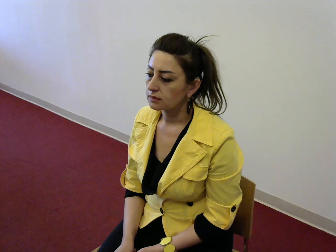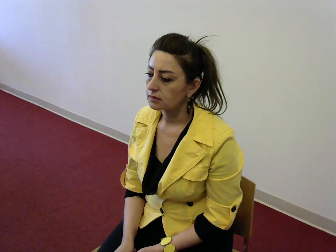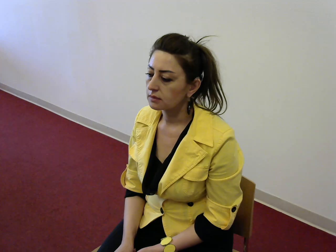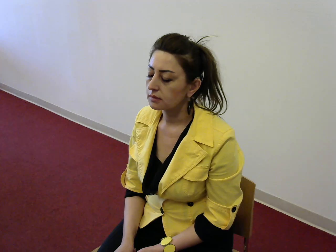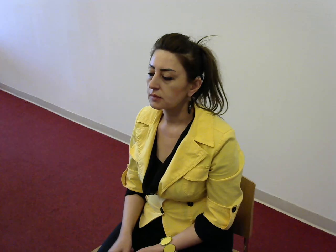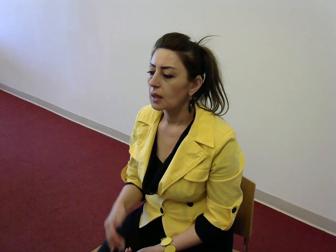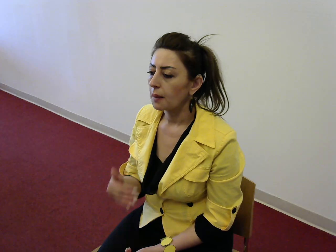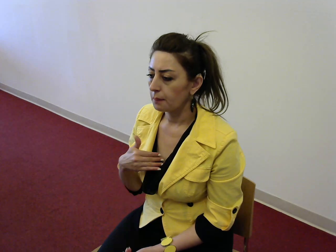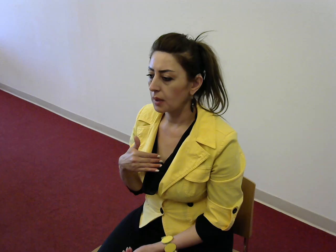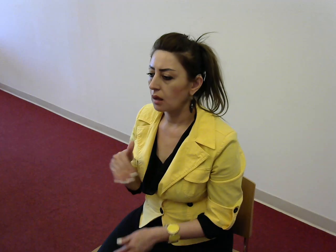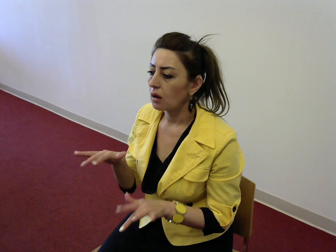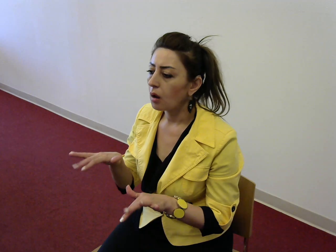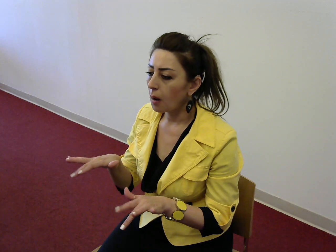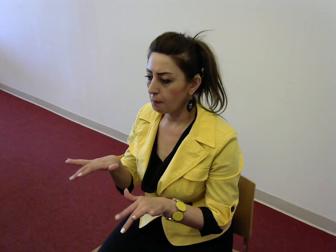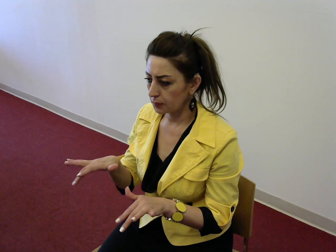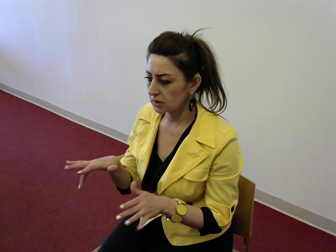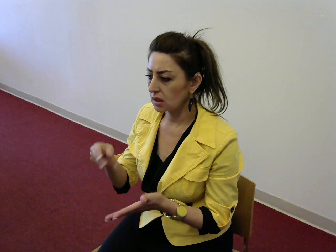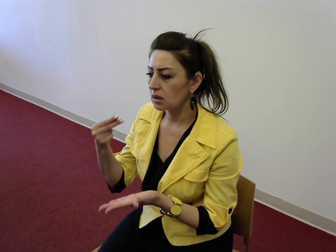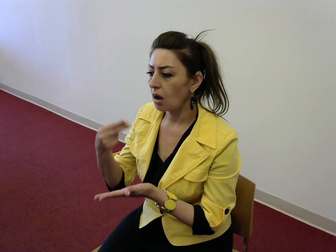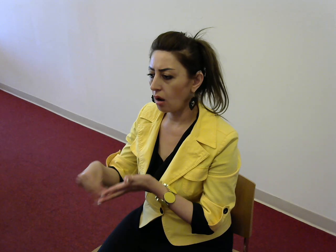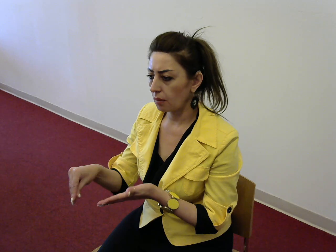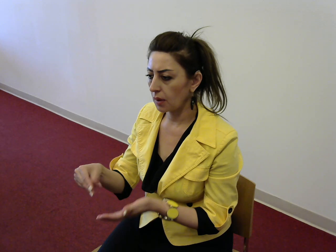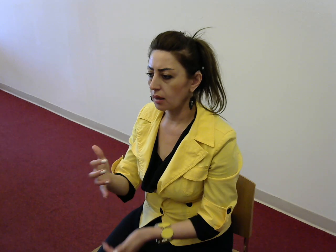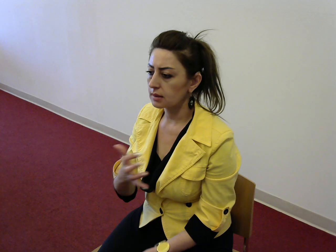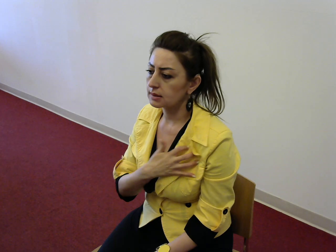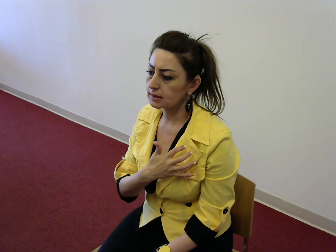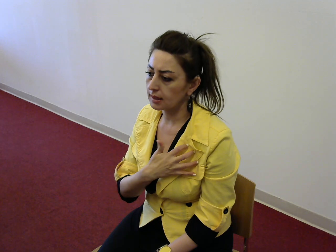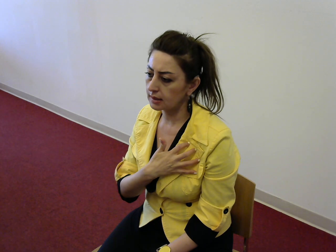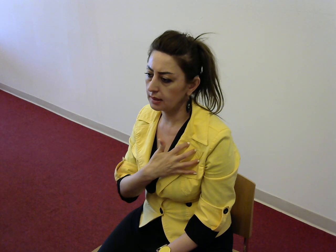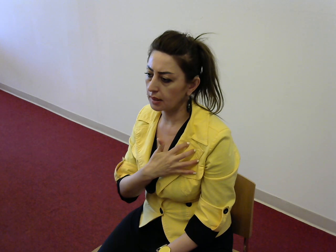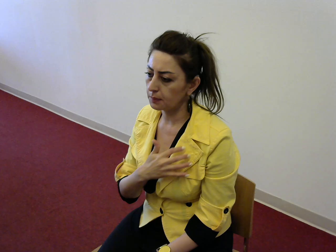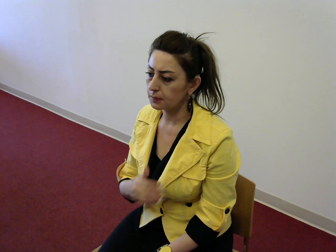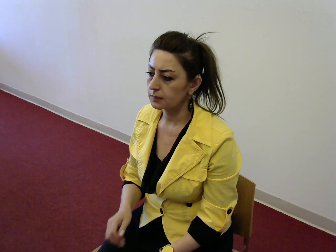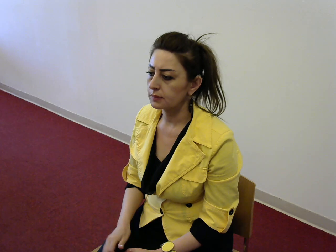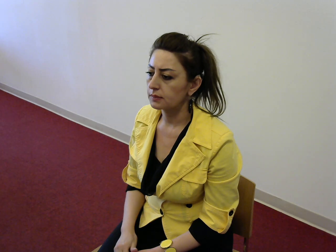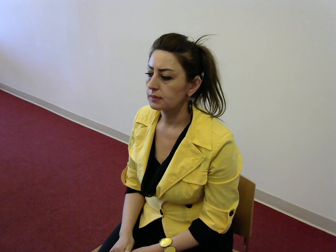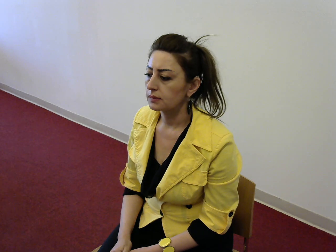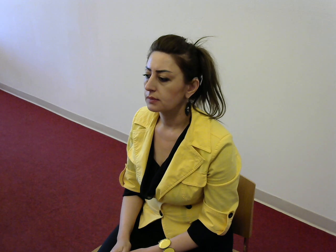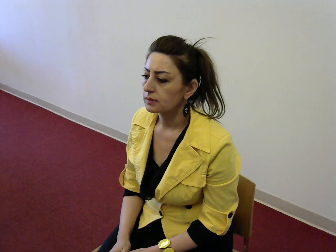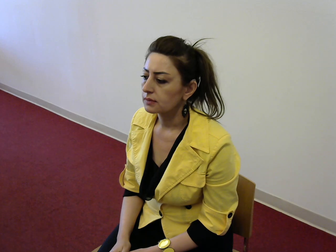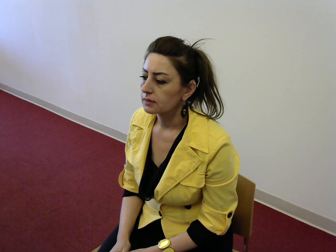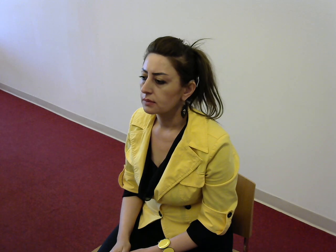Mən kompüter almaq istəyirəm